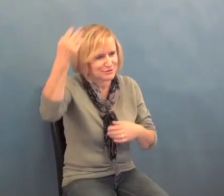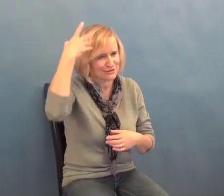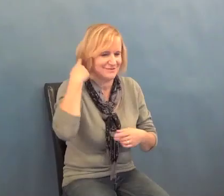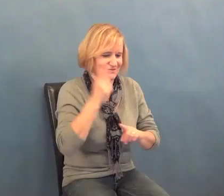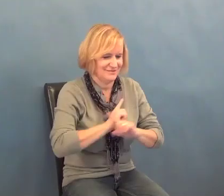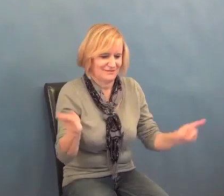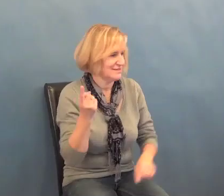Koniec brania prysznica, bo hałasuje.